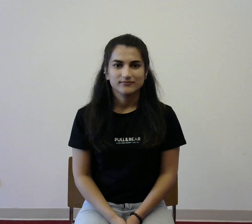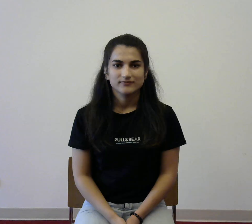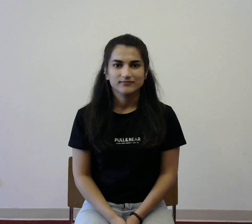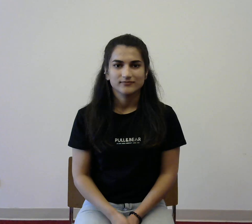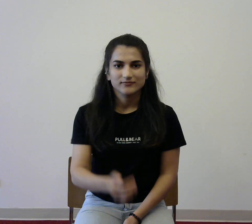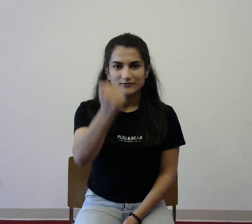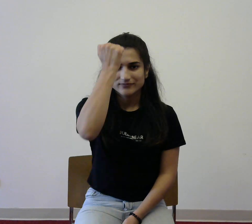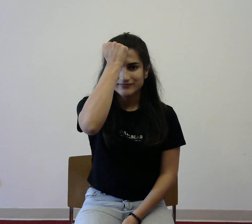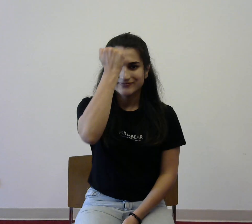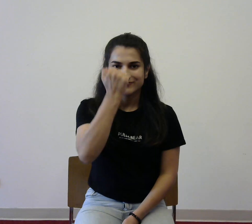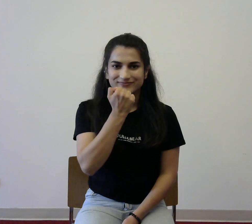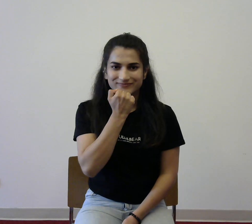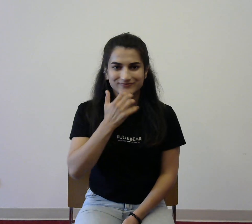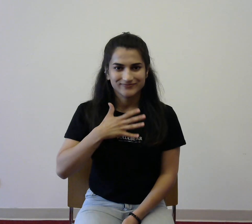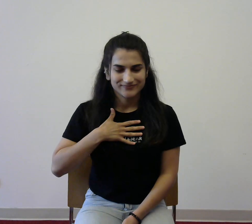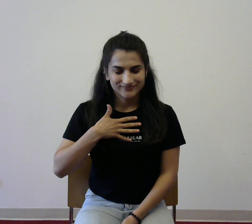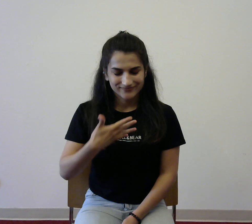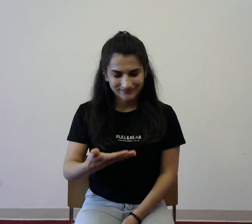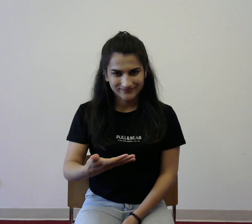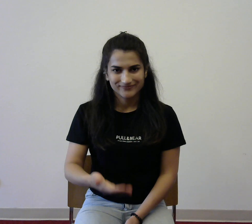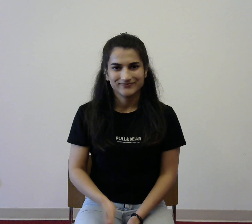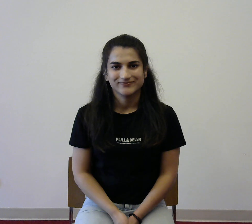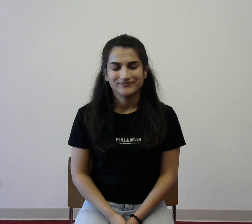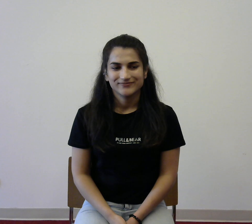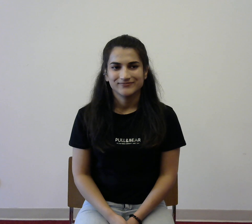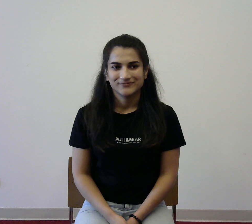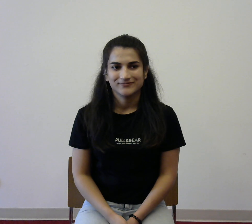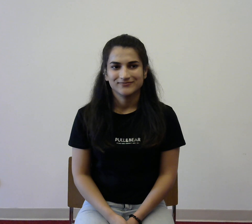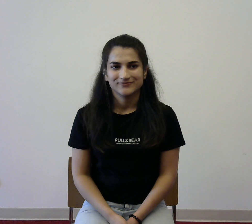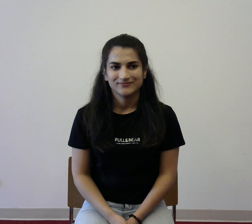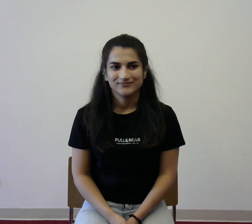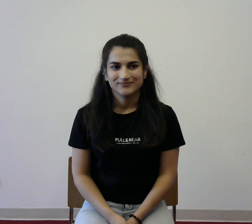Təşəkkür edirəm